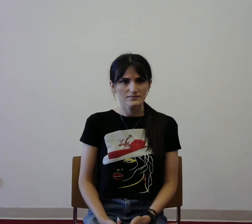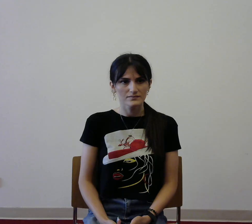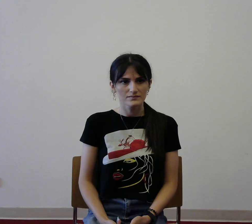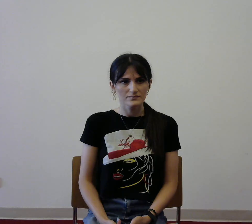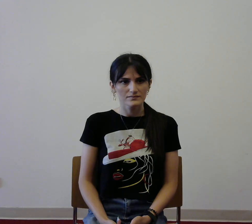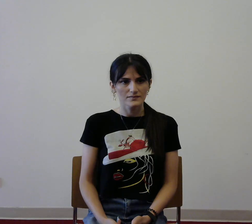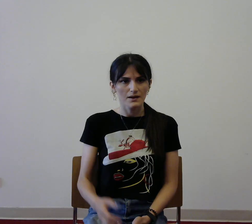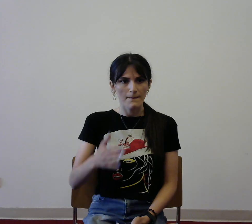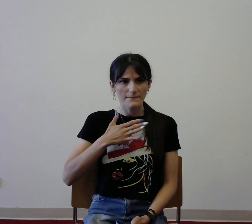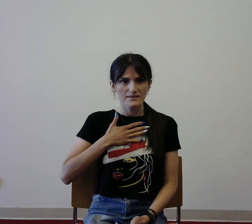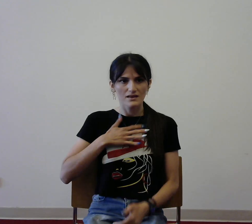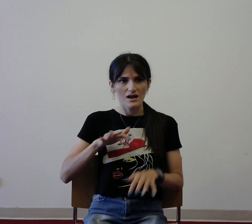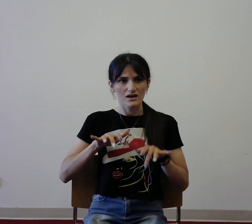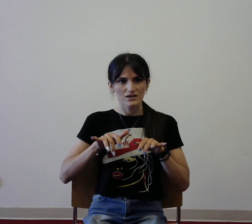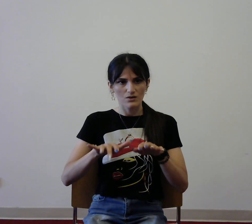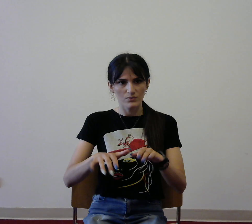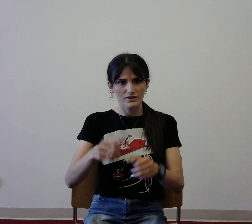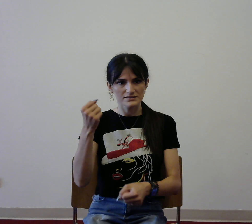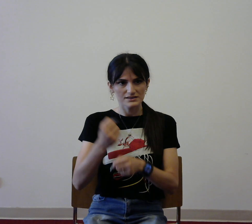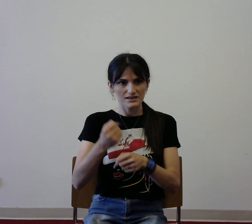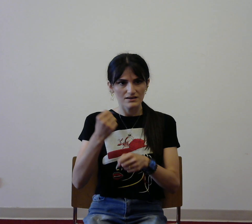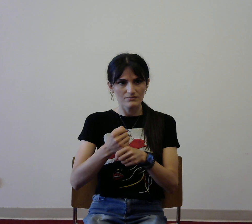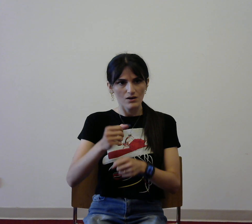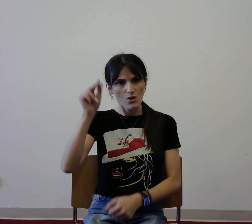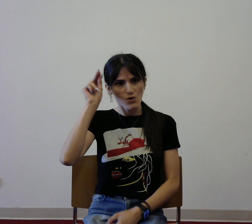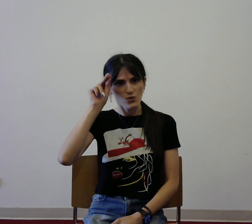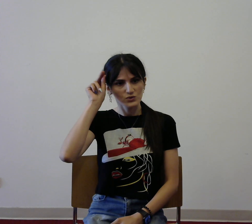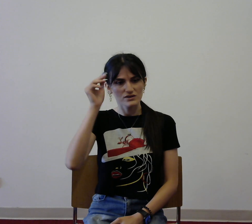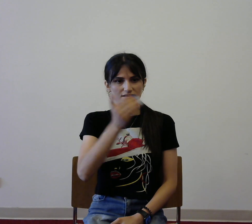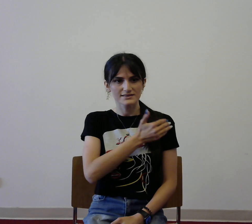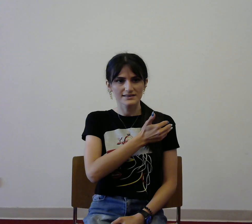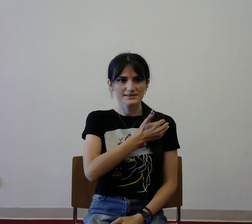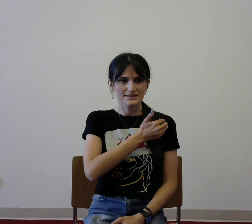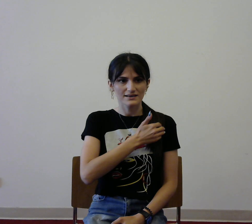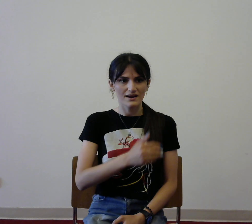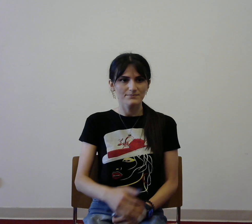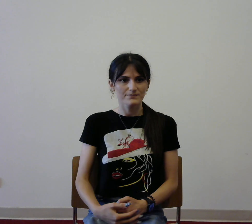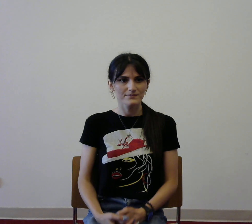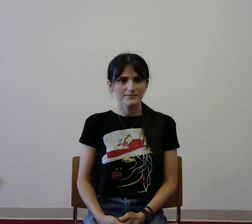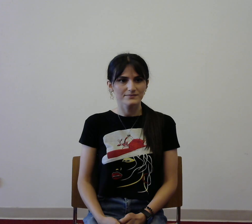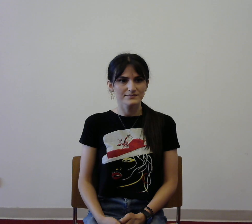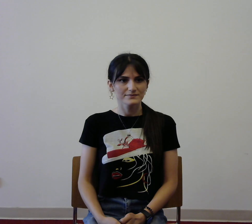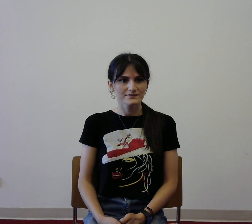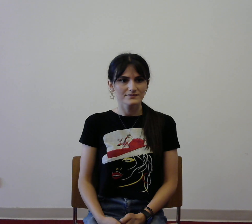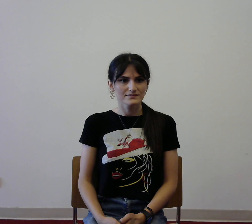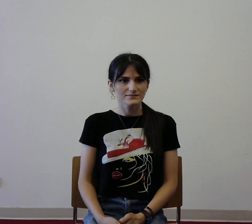Mən kompüterdə işləməyi öyrənmək istəyirəm